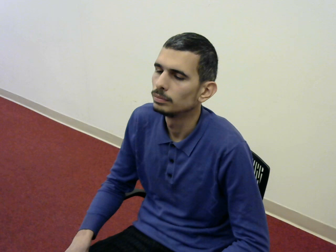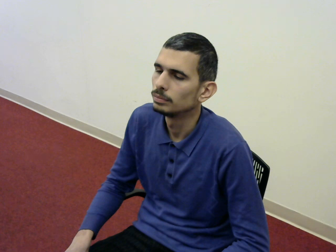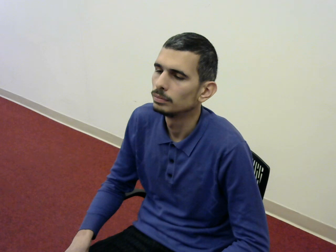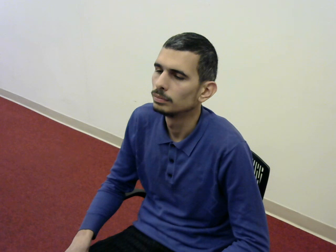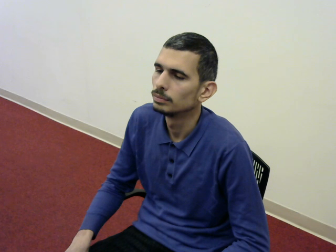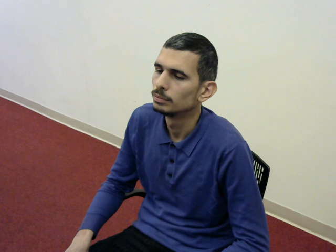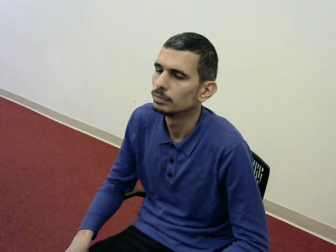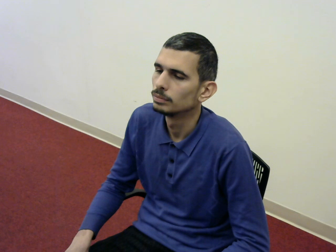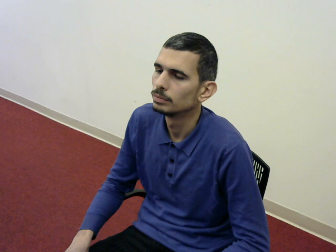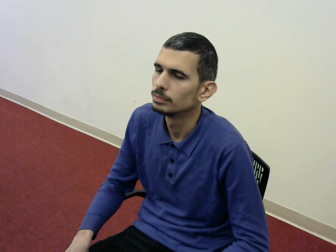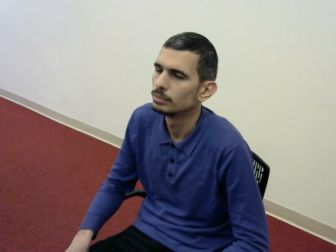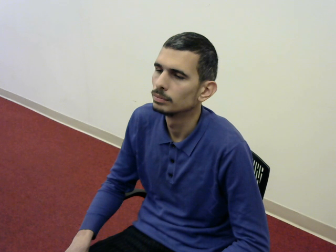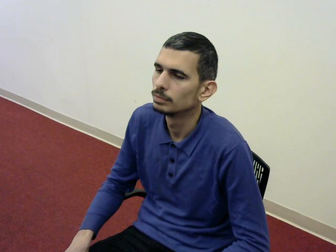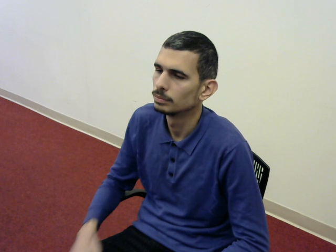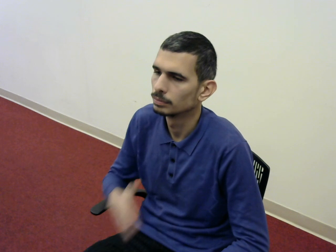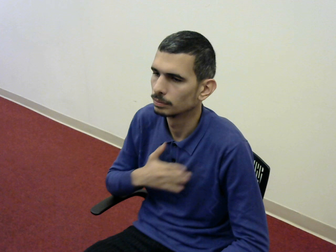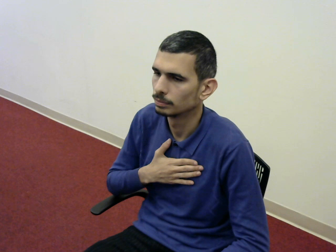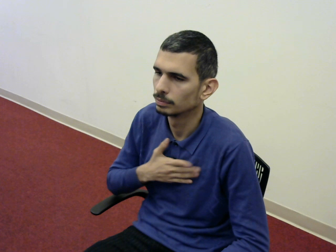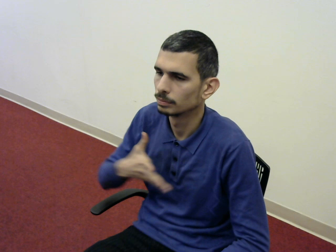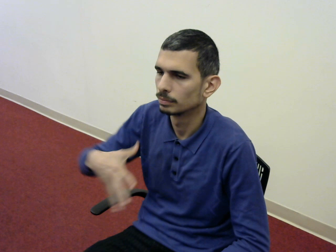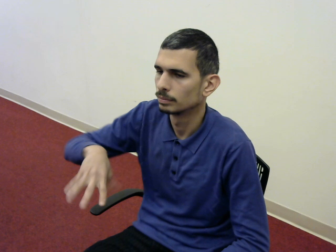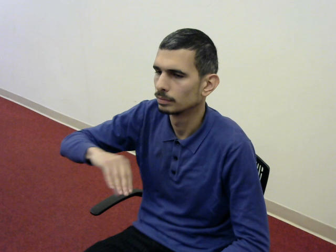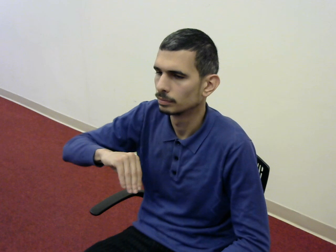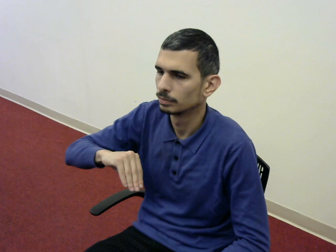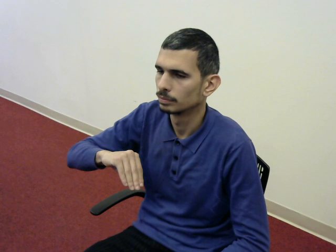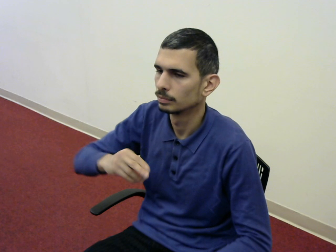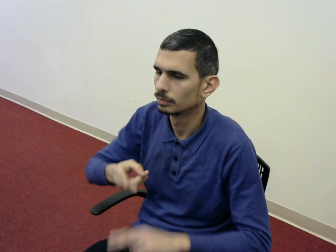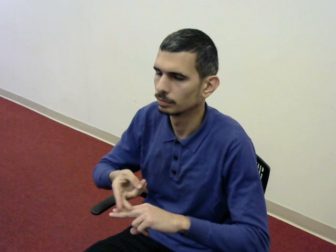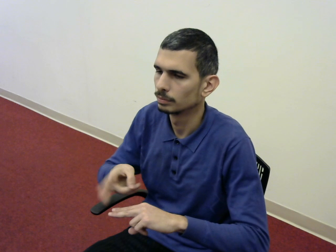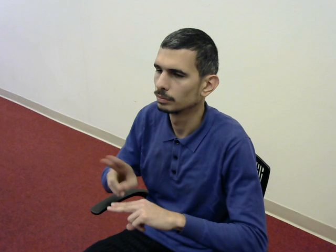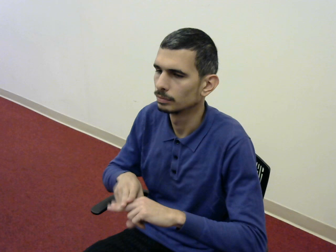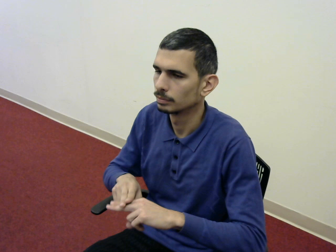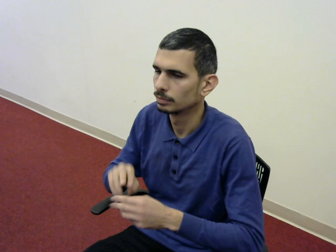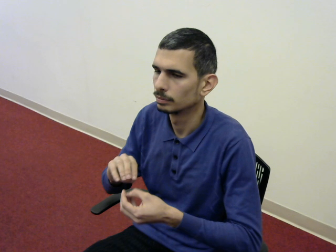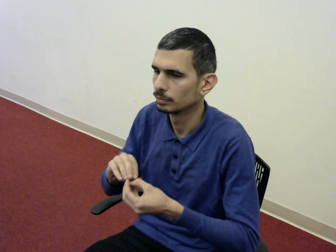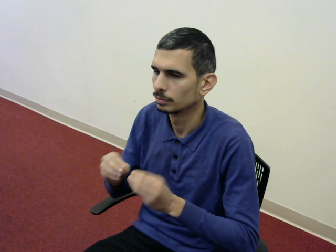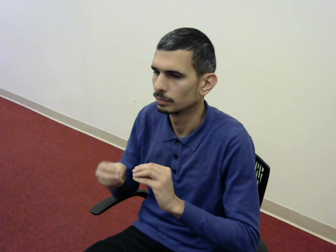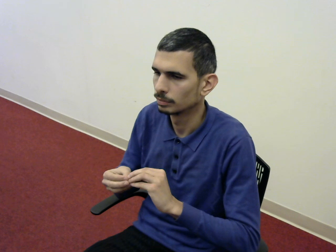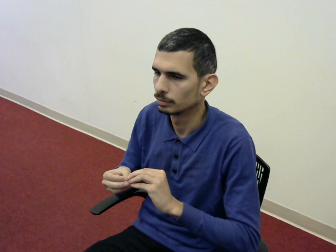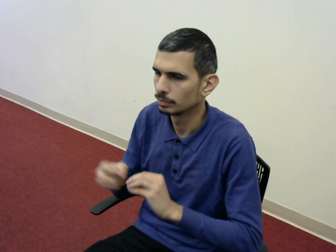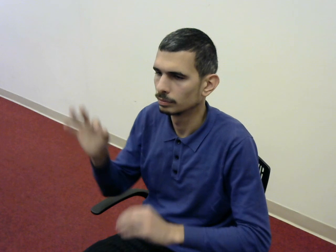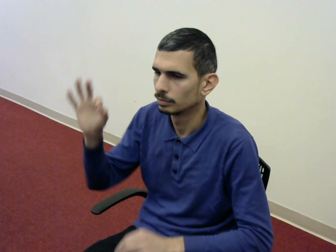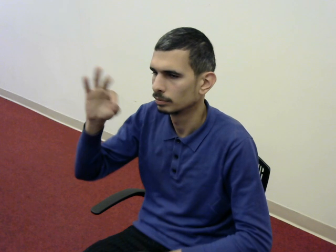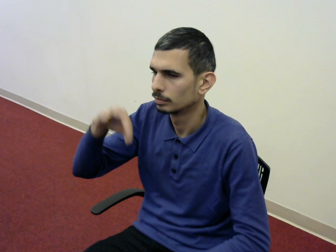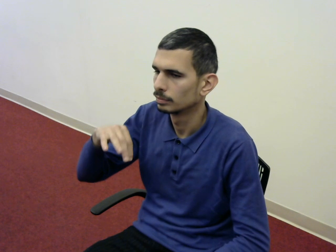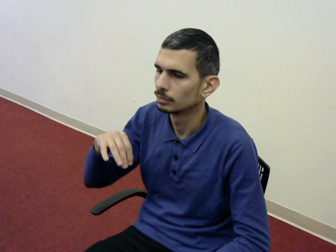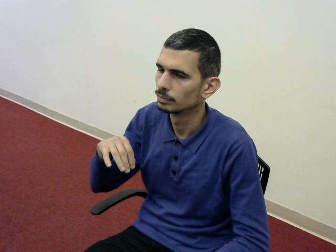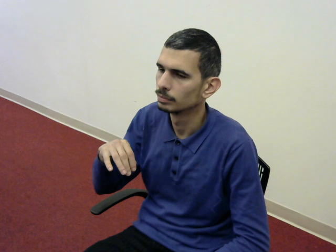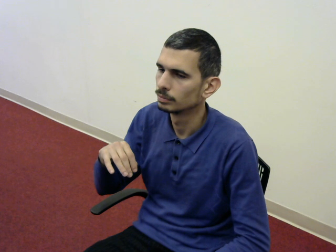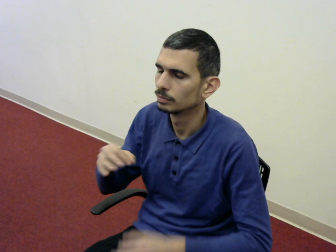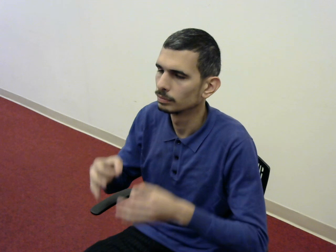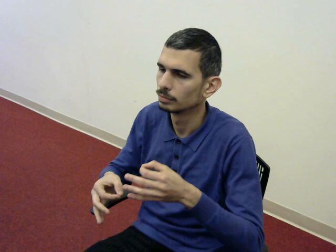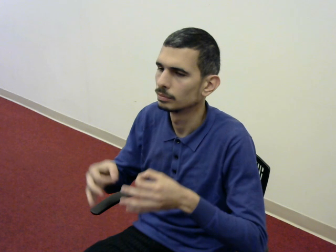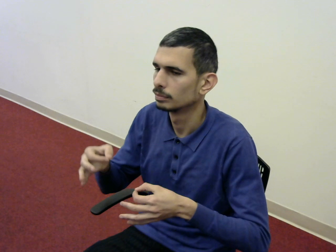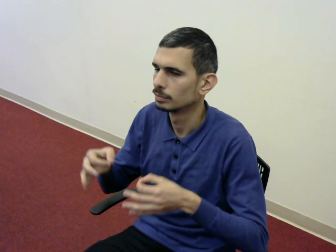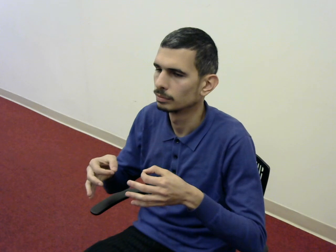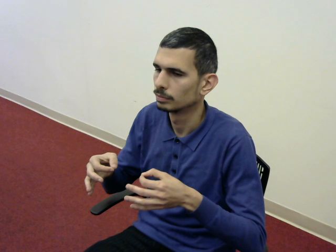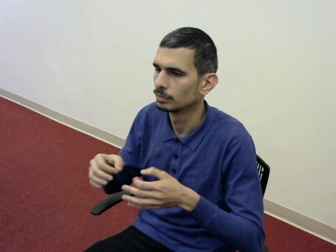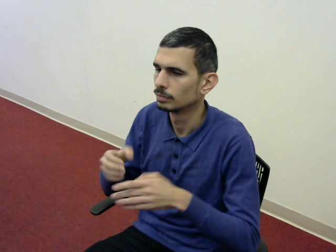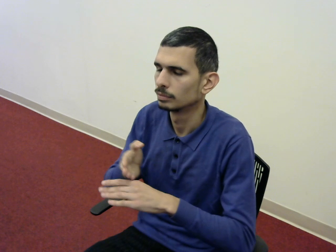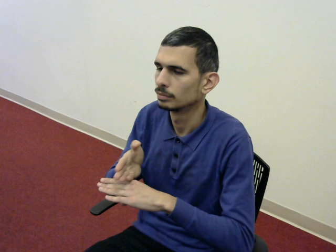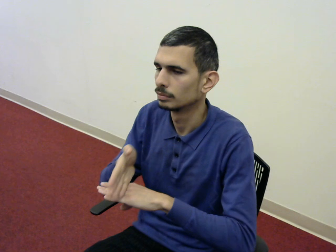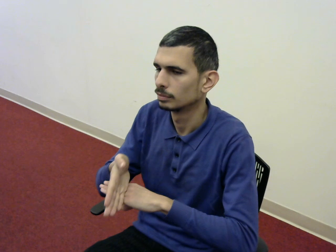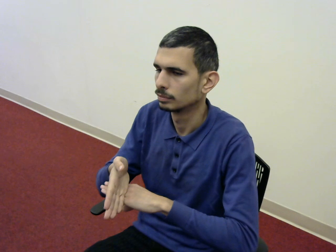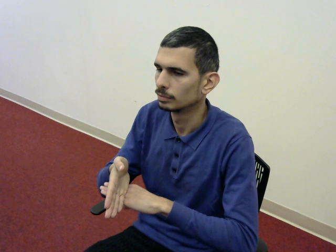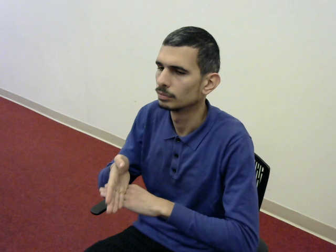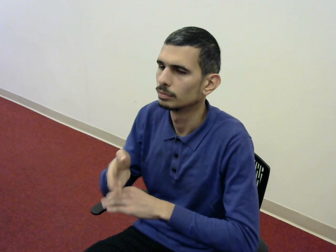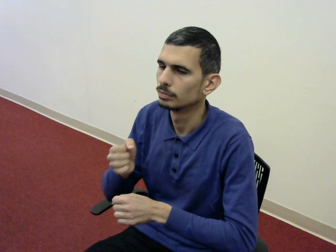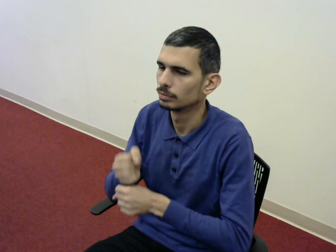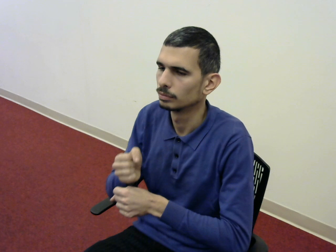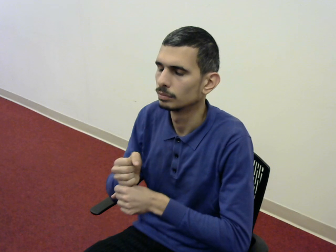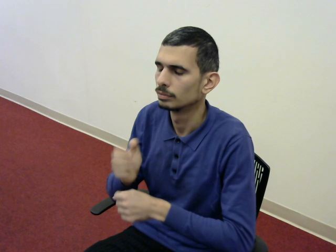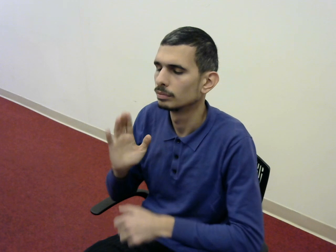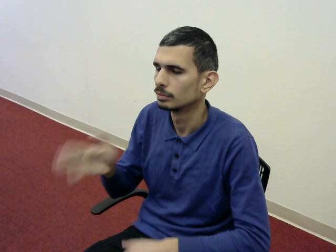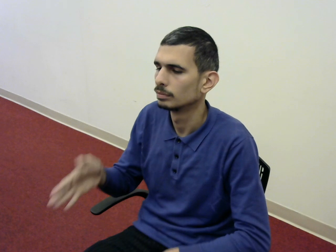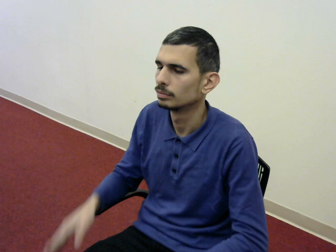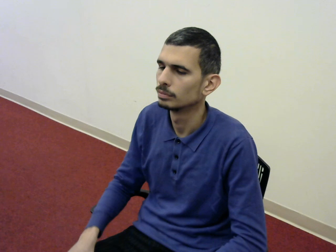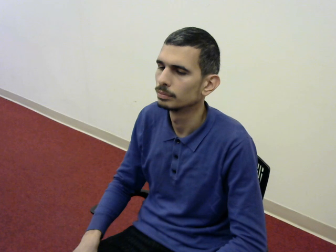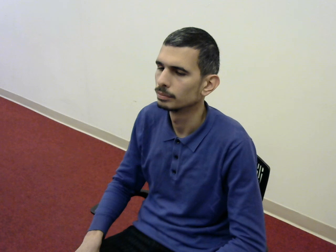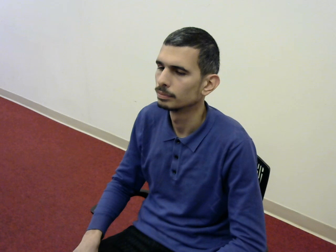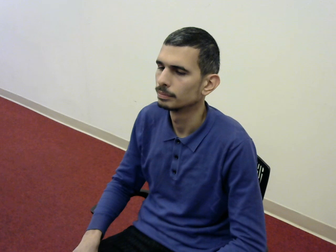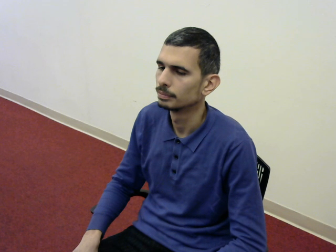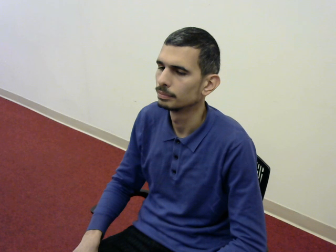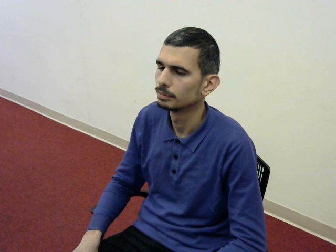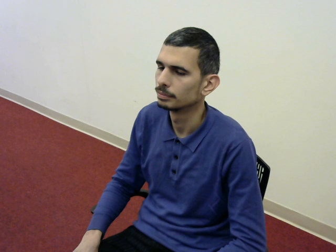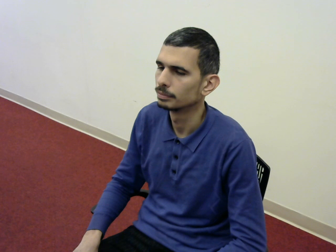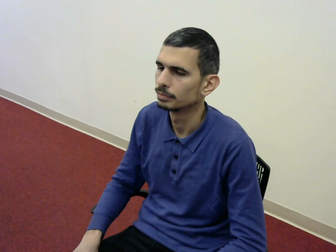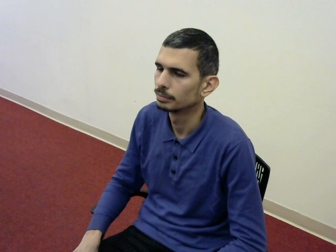Biz bu məsələ ilə bağlı məhkəməyə müraciət edəcəyik